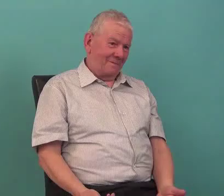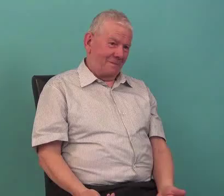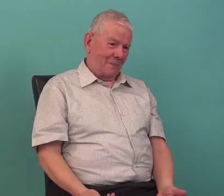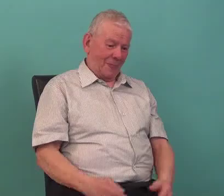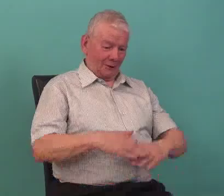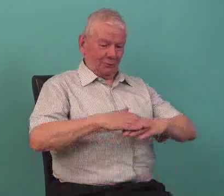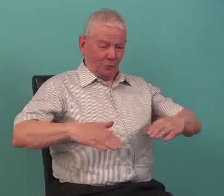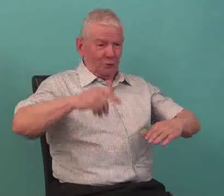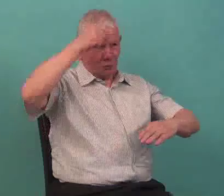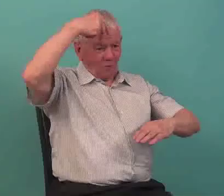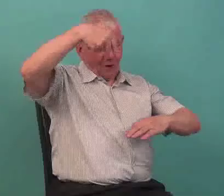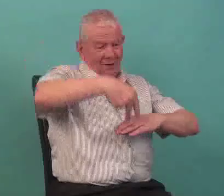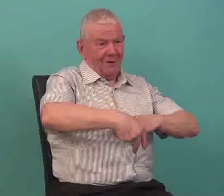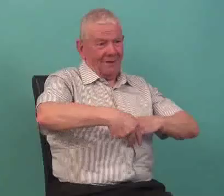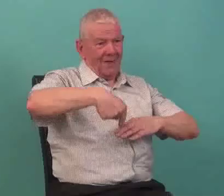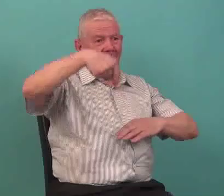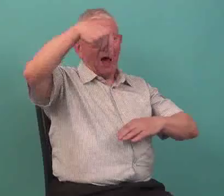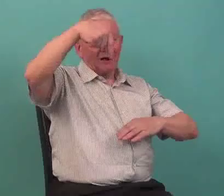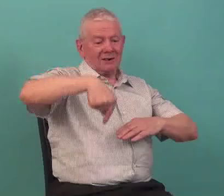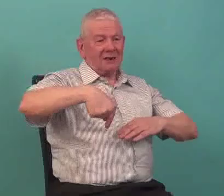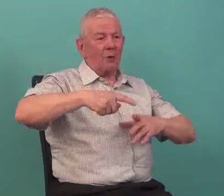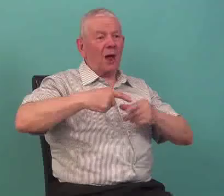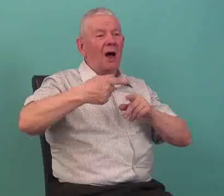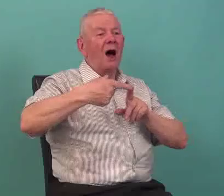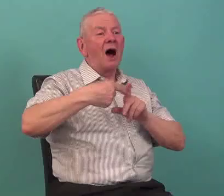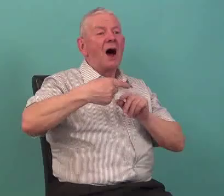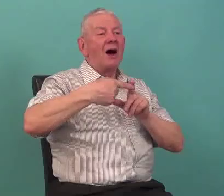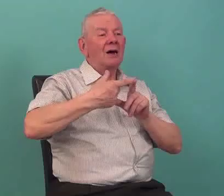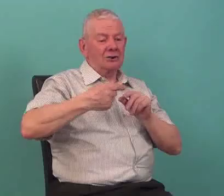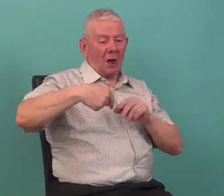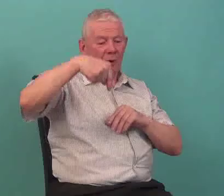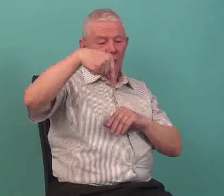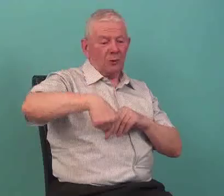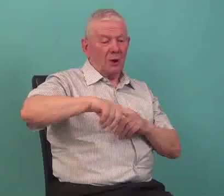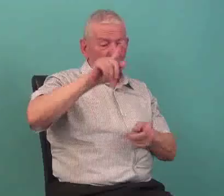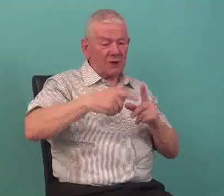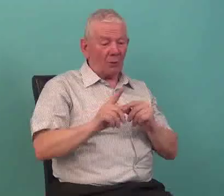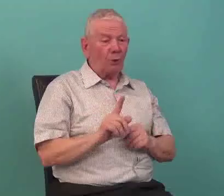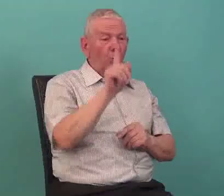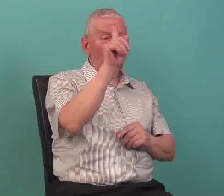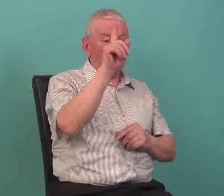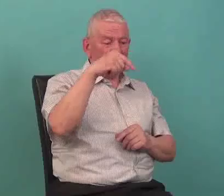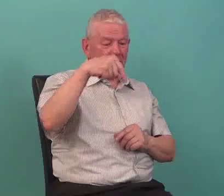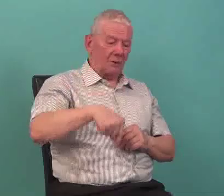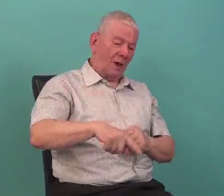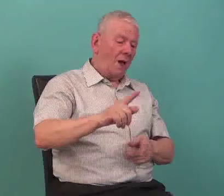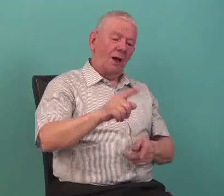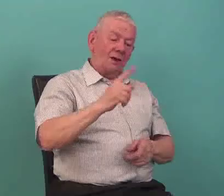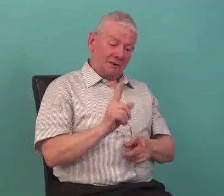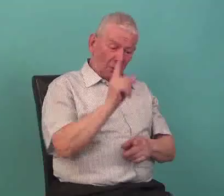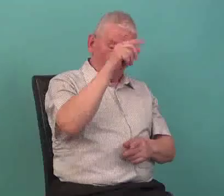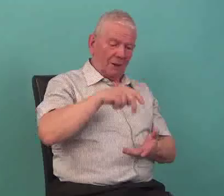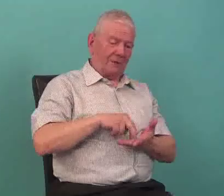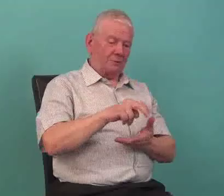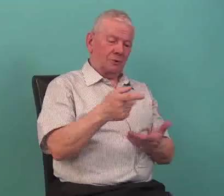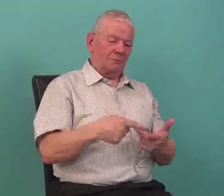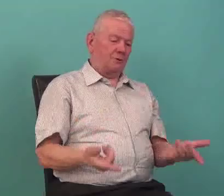Człowiek stoi na nawierzchni i jest strzałka w dół, powinno być odwrotnie, czyli strzałka w górę, a tak to nie pasuje dla pieszych.